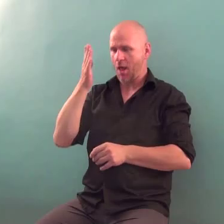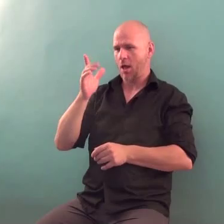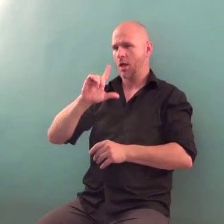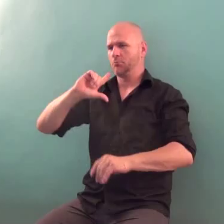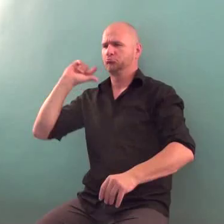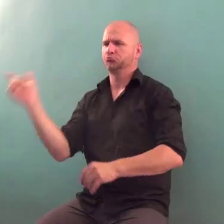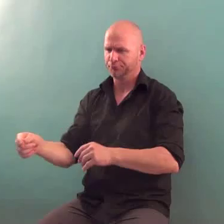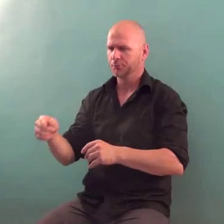Chłopiec odchodzi.